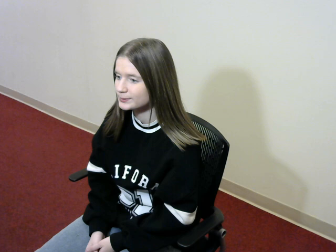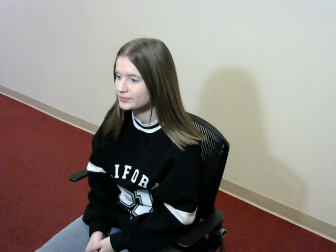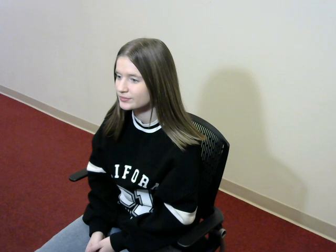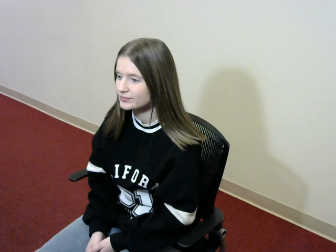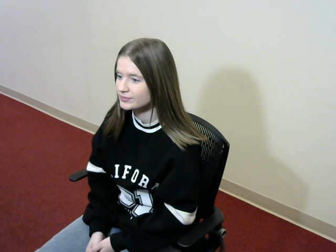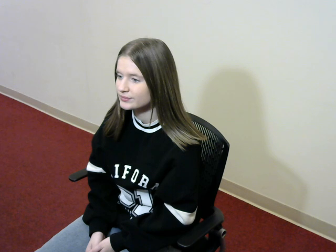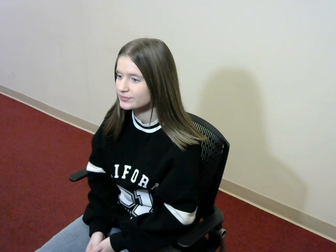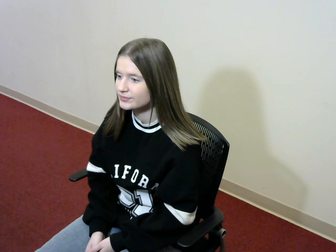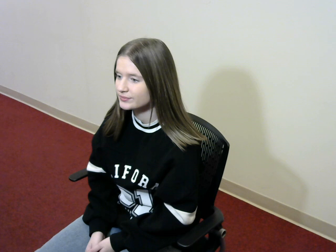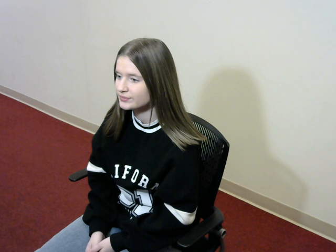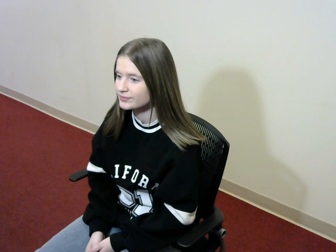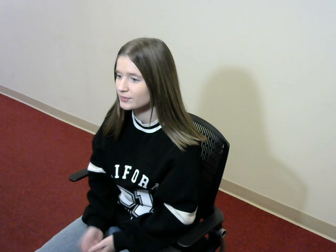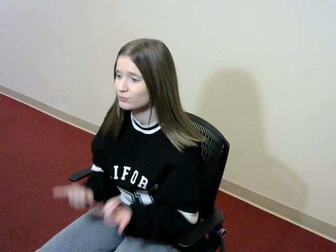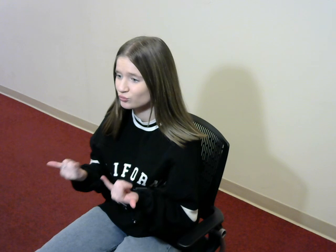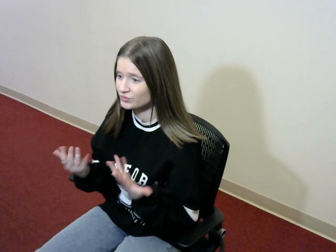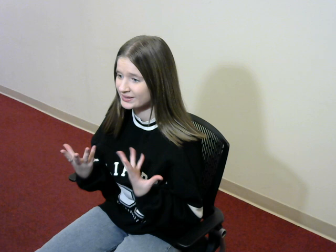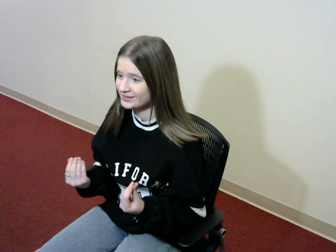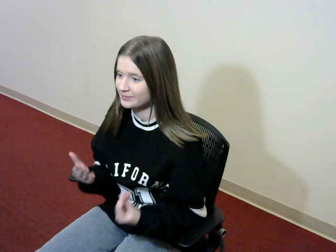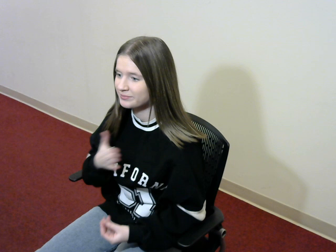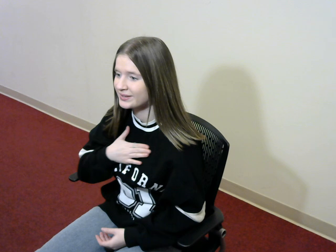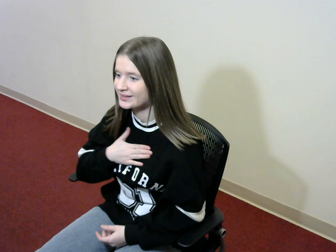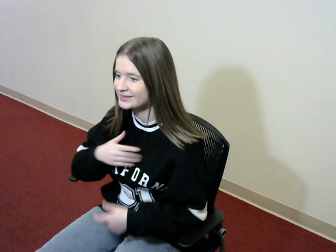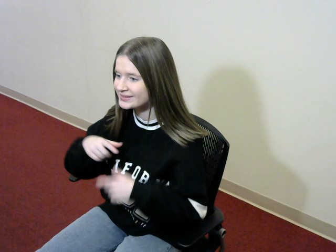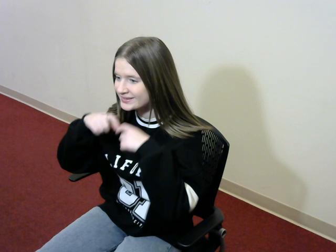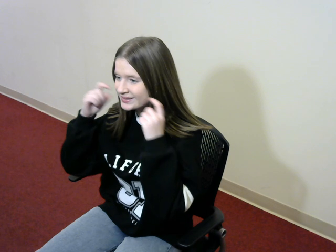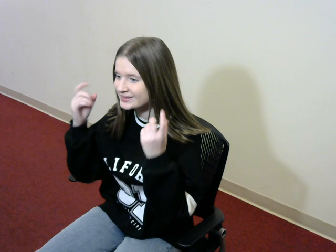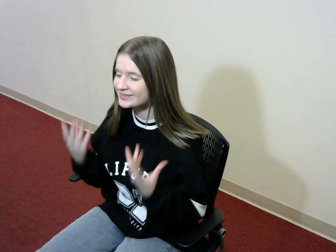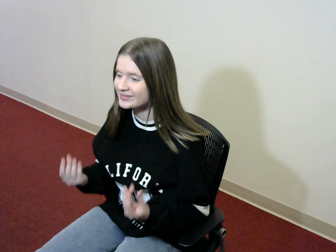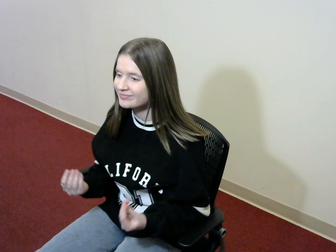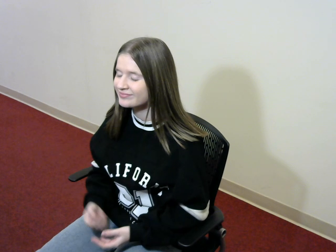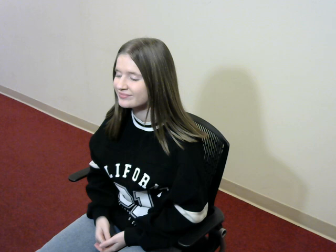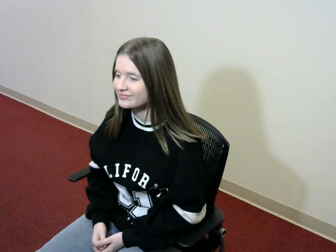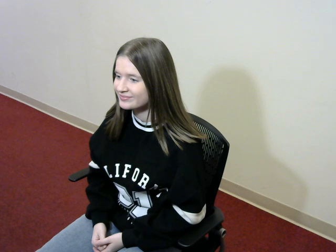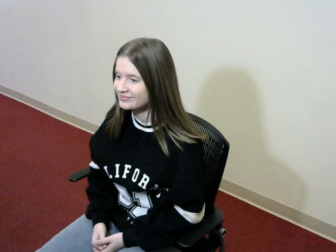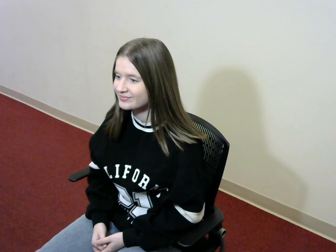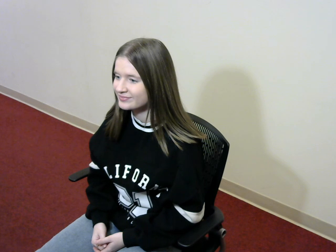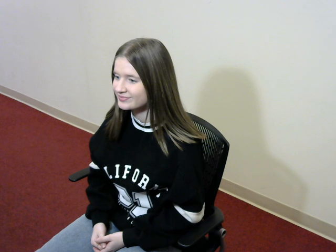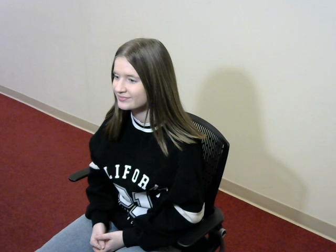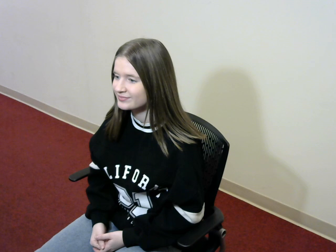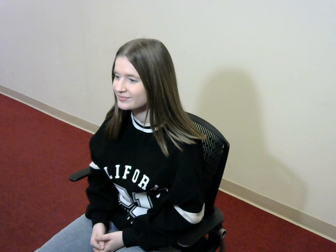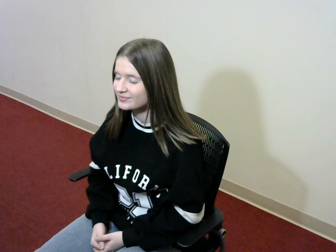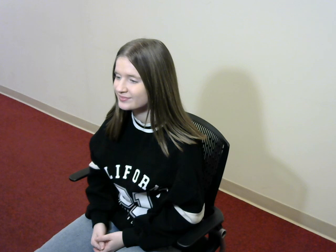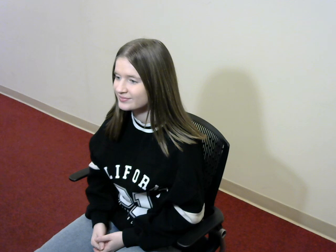Bu gün mənim ad günümdür